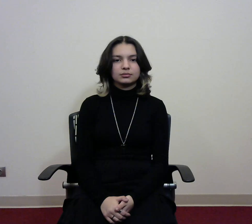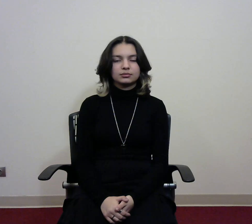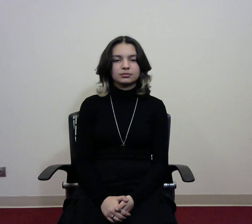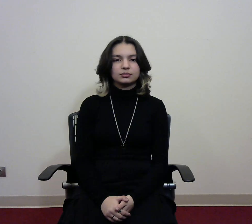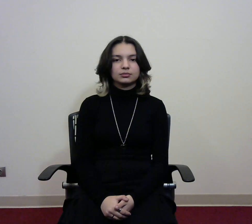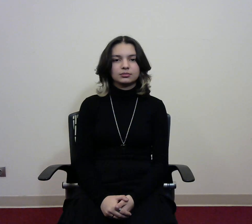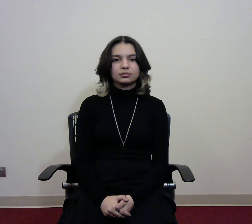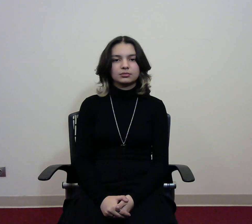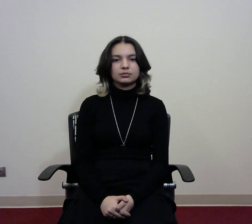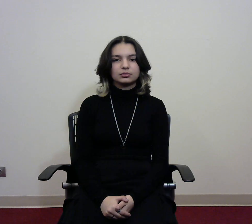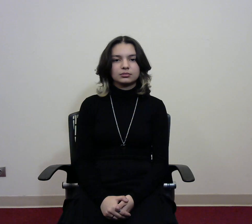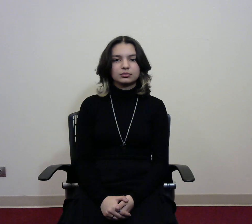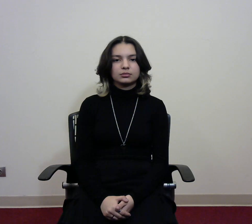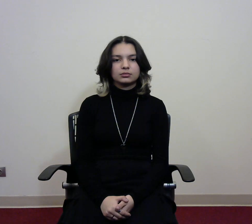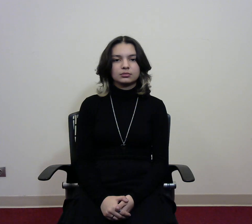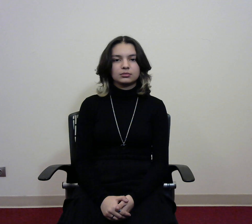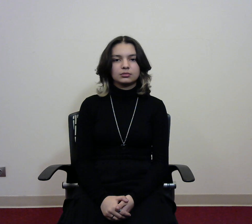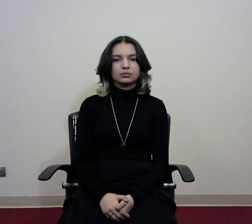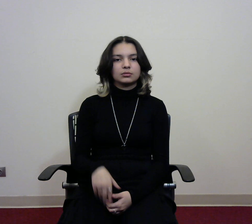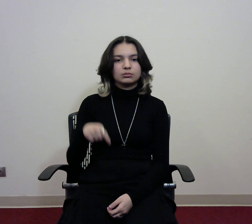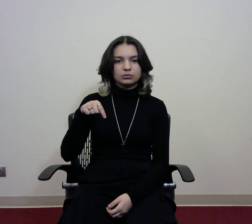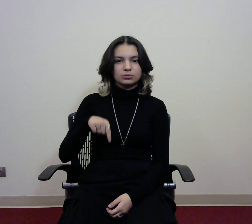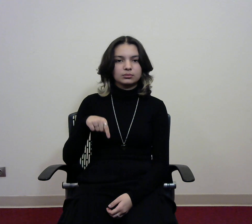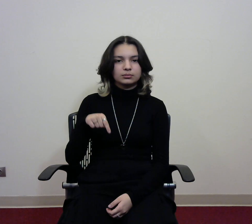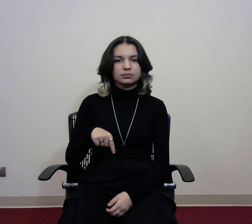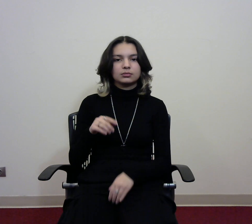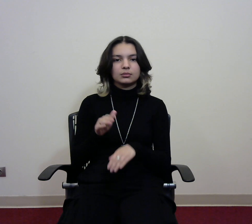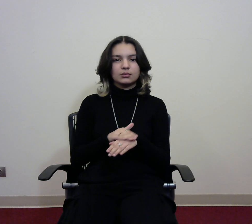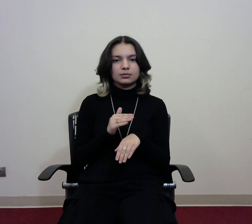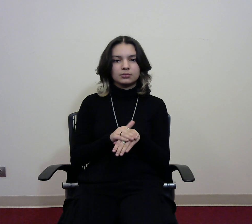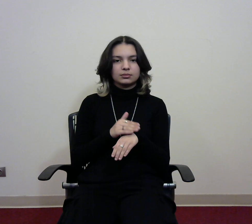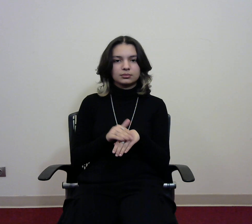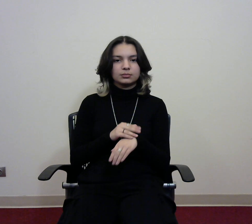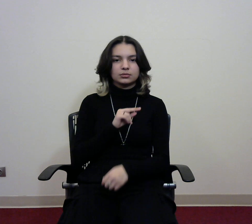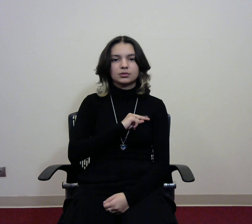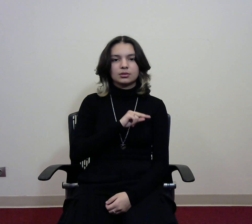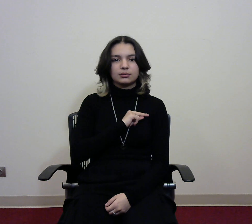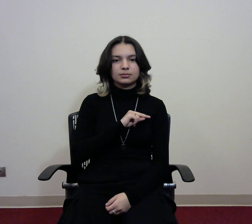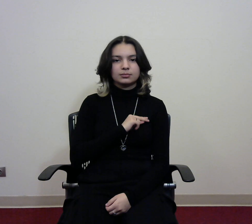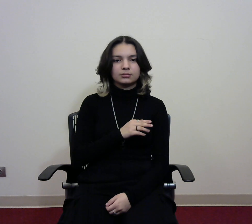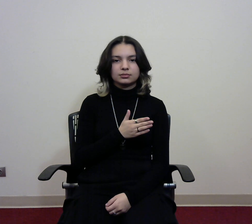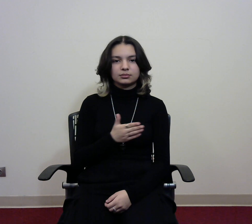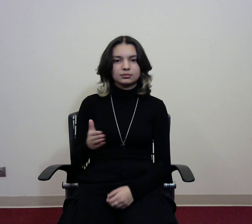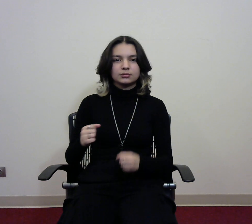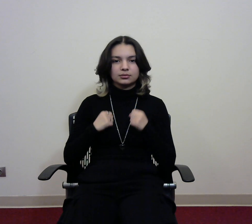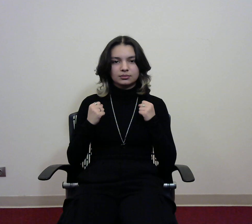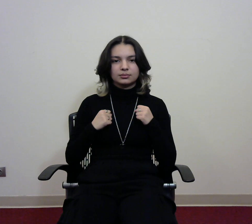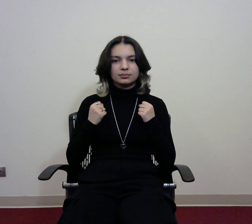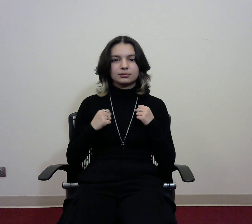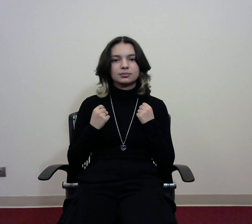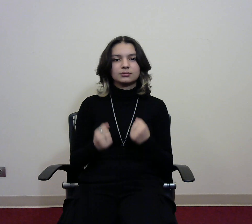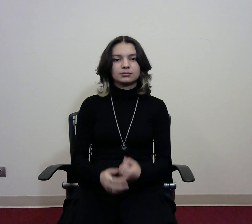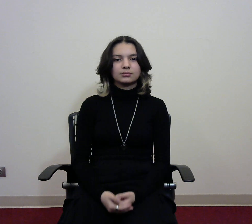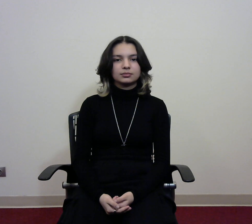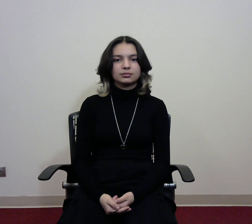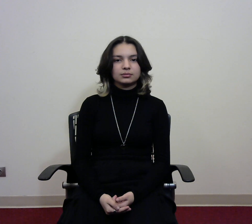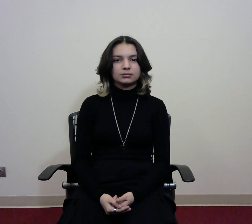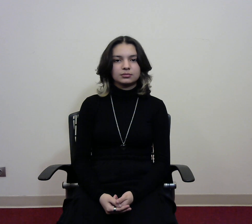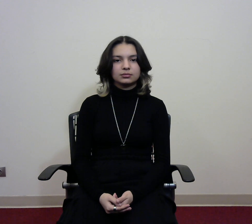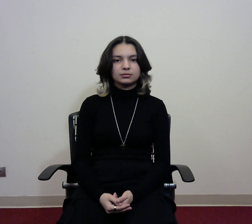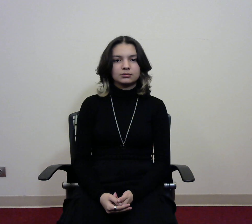Burda mehriban işçilər çalışır